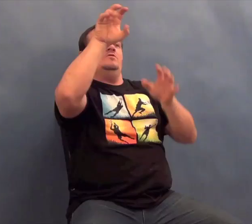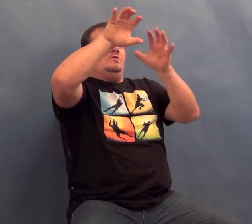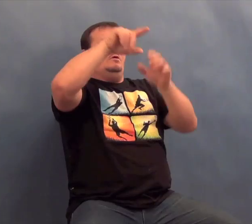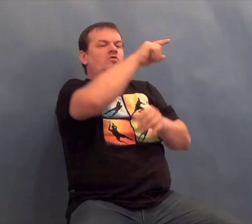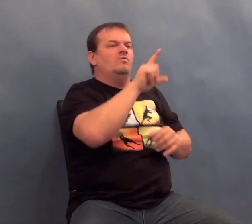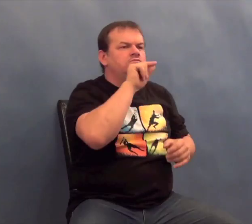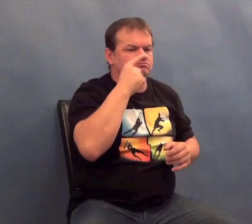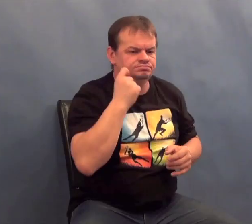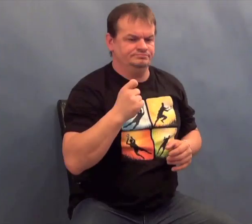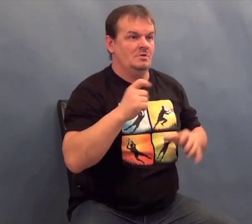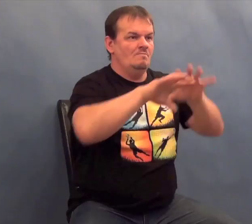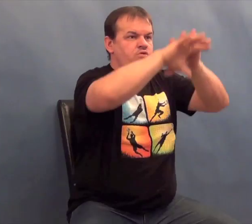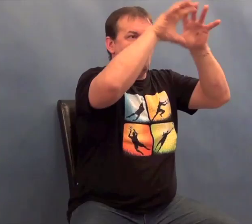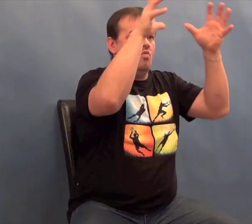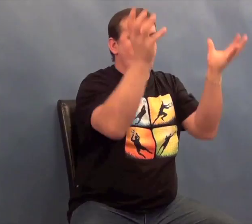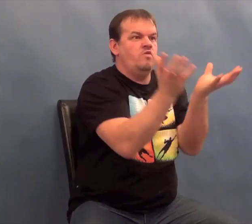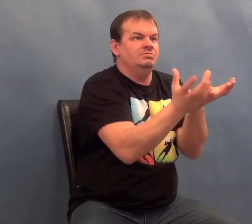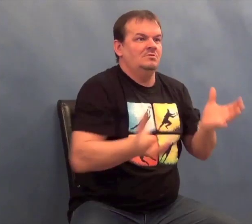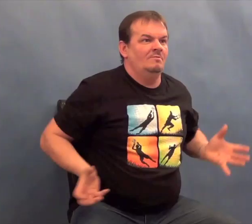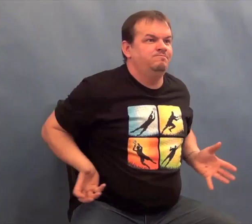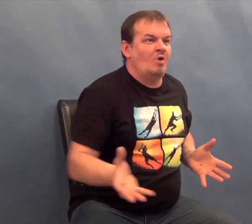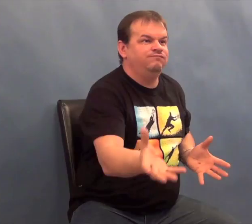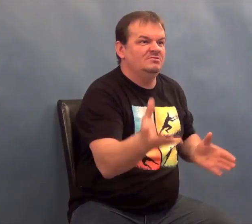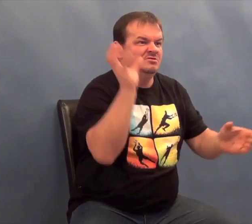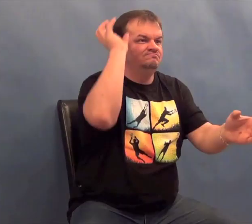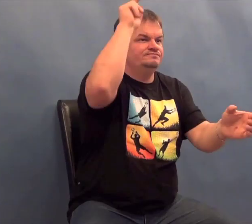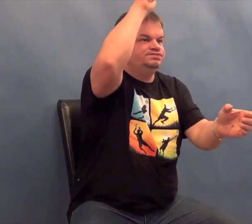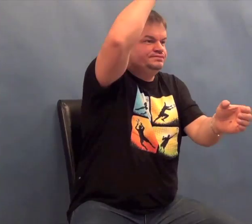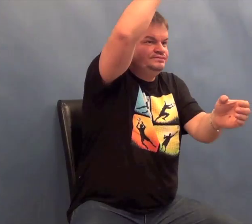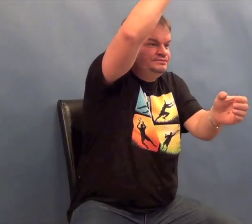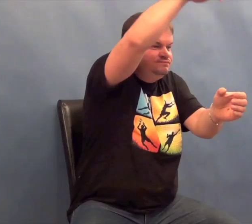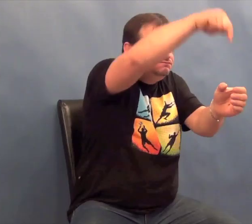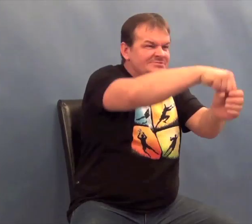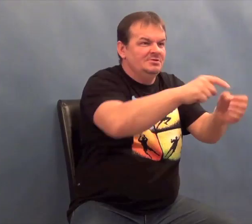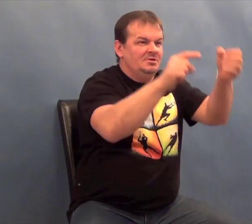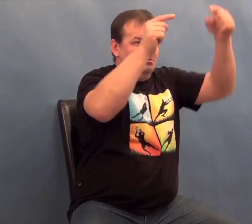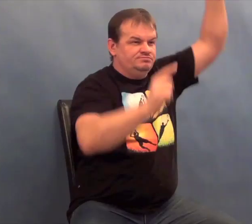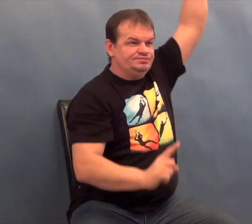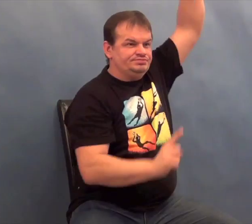Ptak to zauważył, wziął kulę bowlingową i zrzucił ją w dół, w kierunku kota.